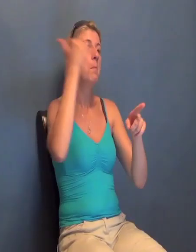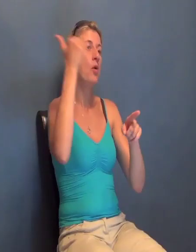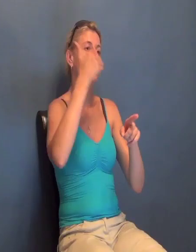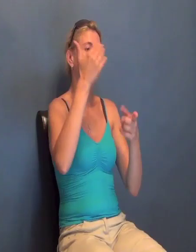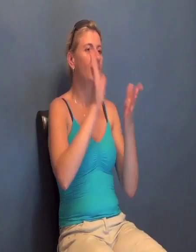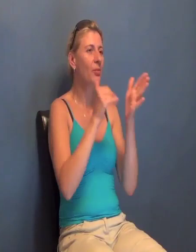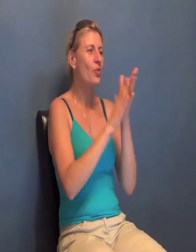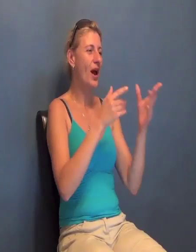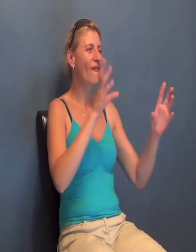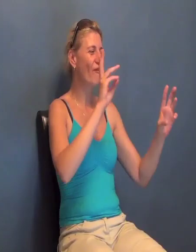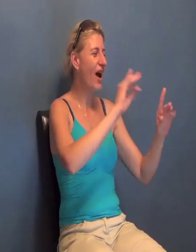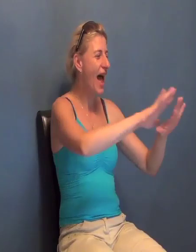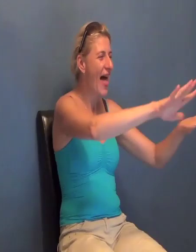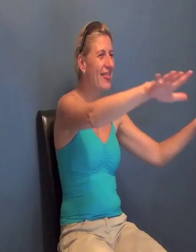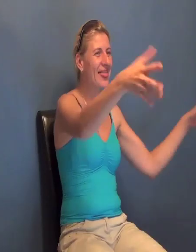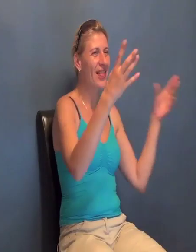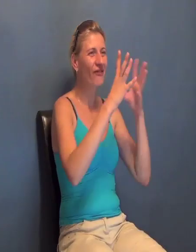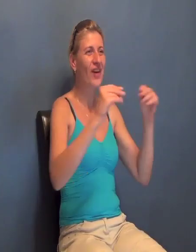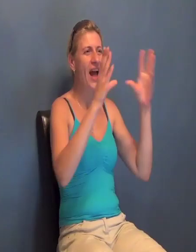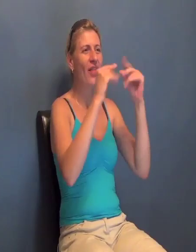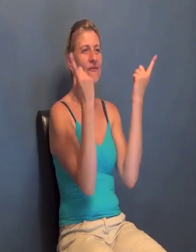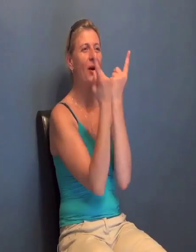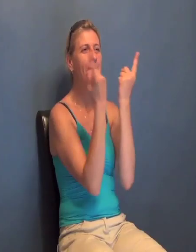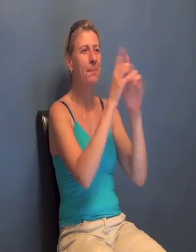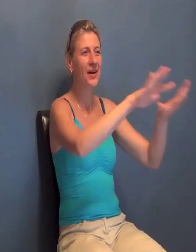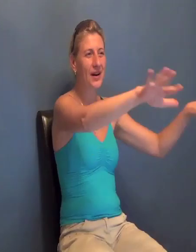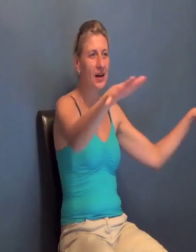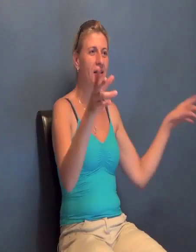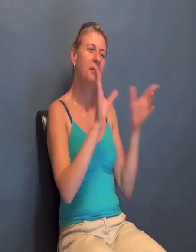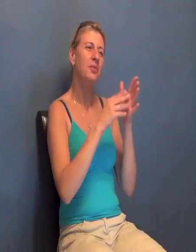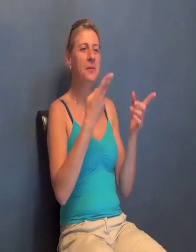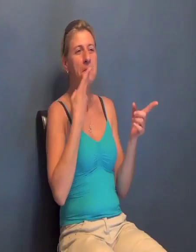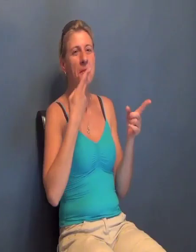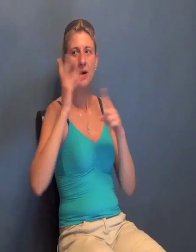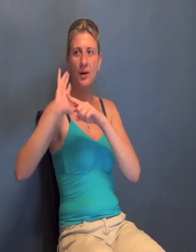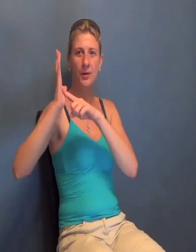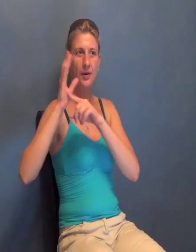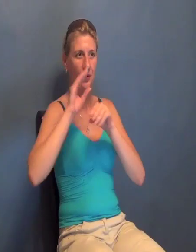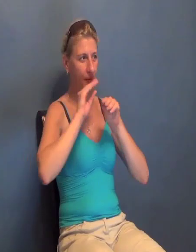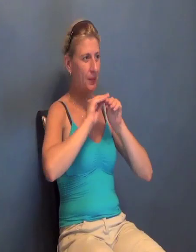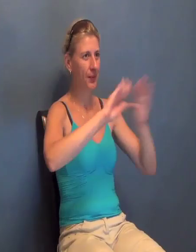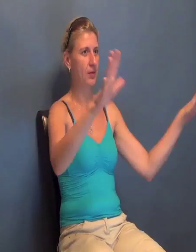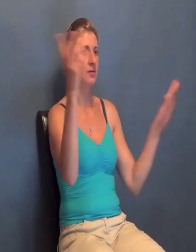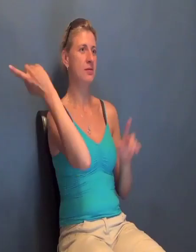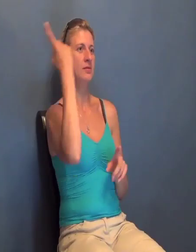A może, na przykład w fabryce są waty, a wentylacja może spowodować podmuch iskry papierosa.